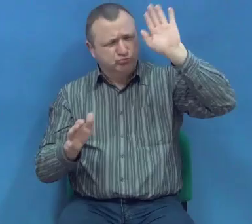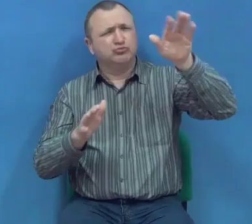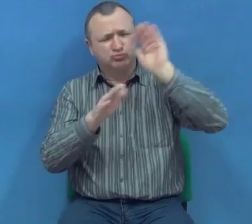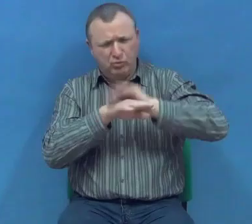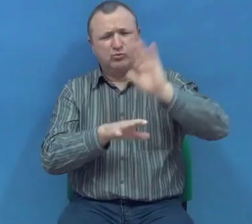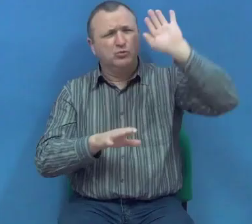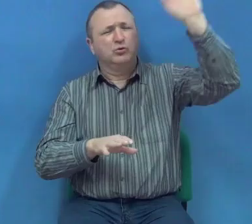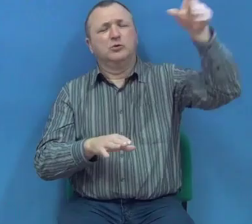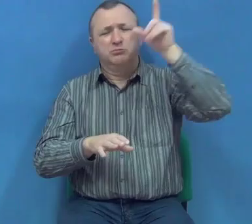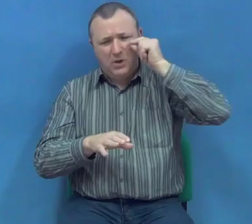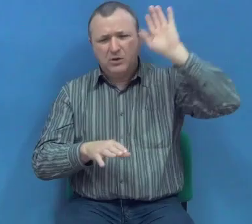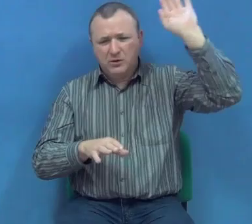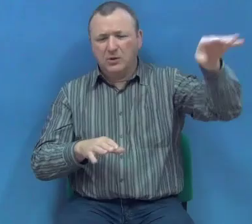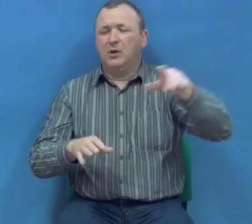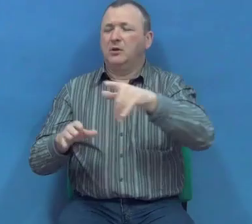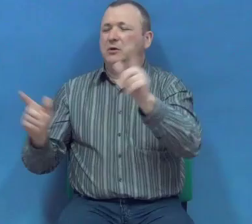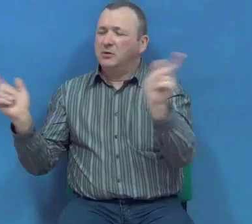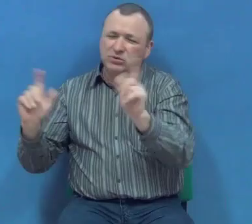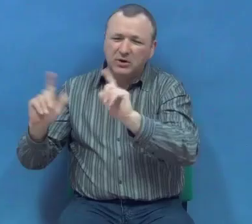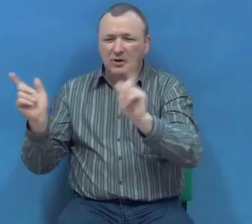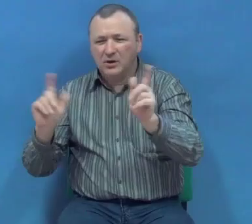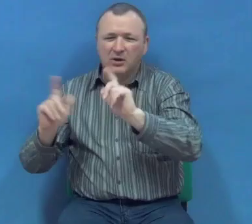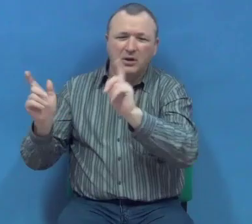Poszedł spać, a impreza trwała dalej.